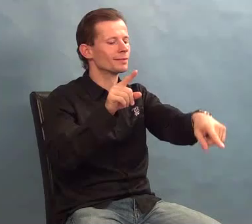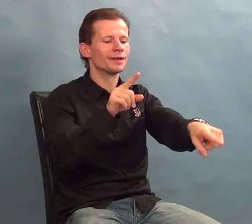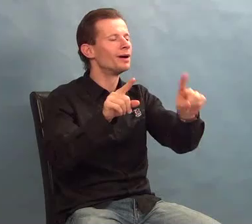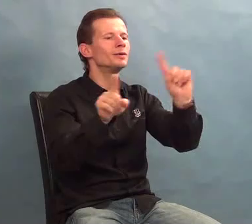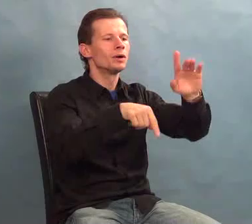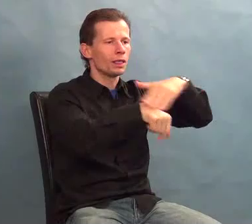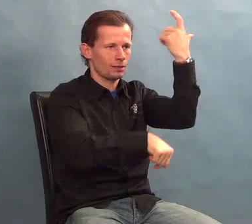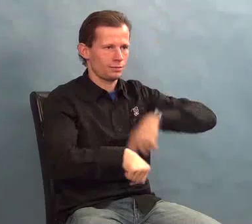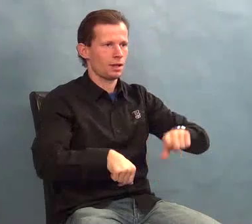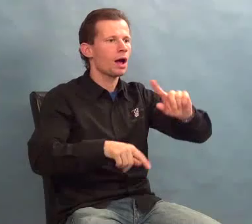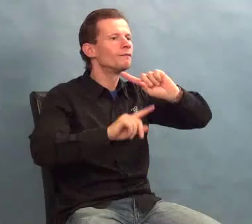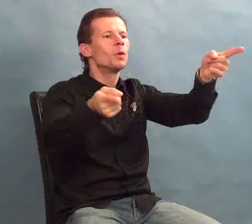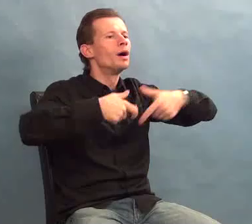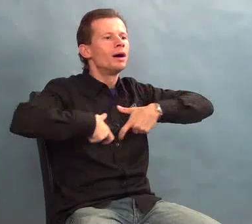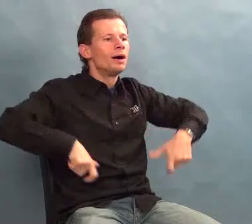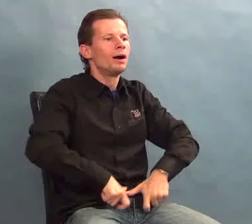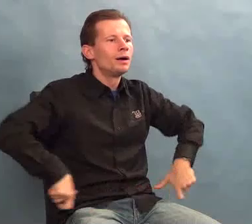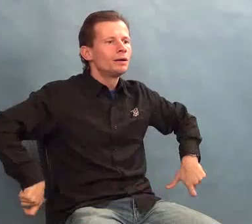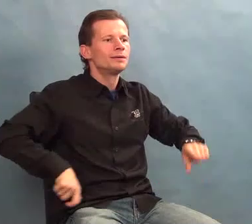Znak pokazuje, że nie wolno mieć na sobie kostiumu.